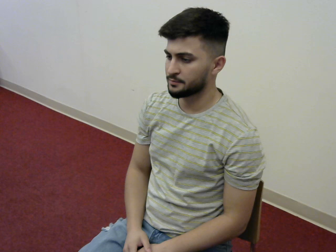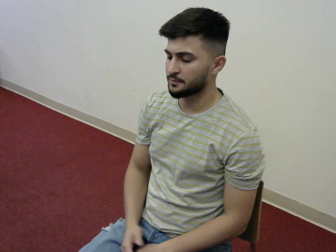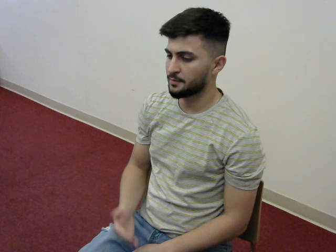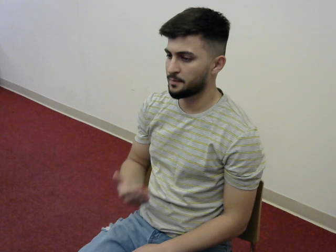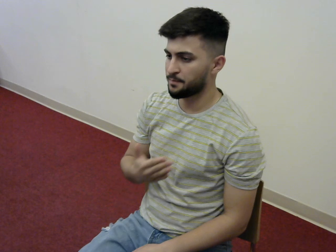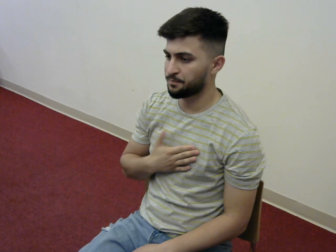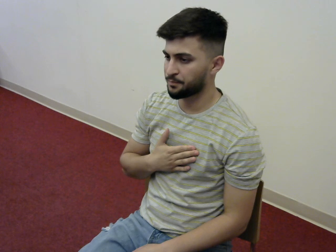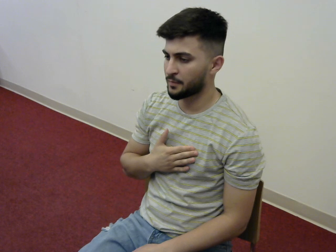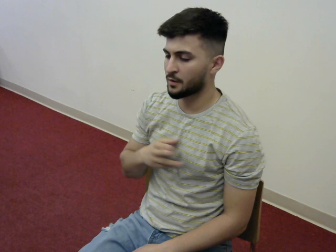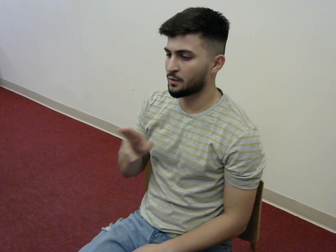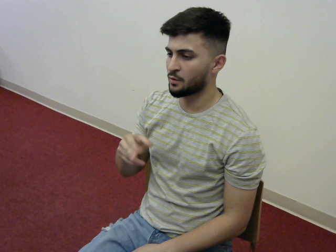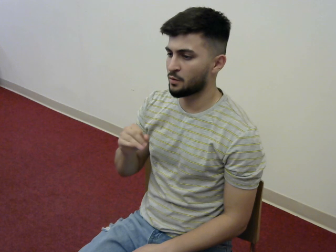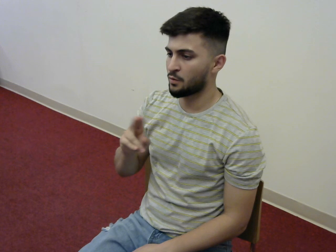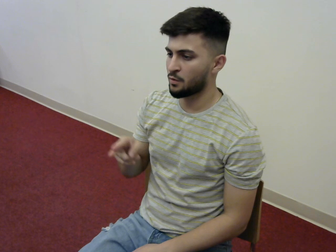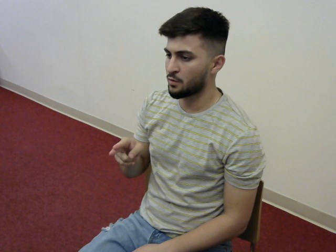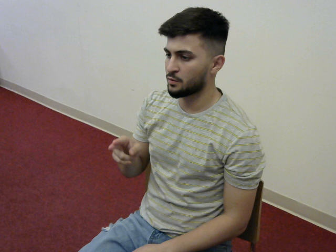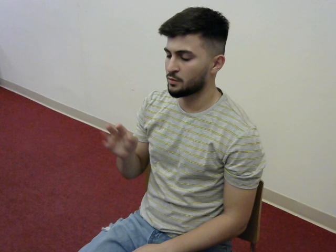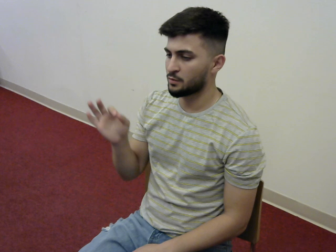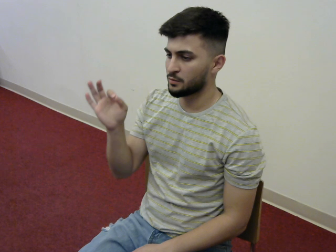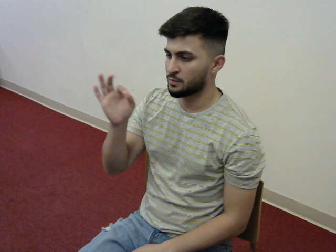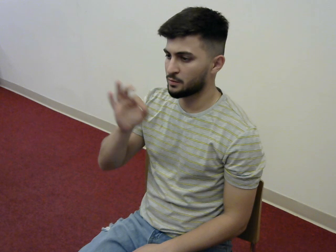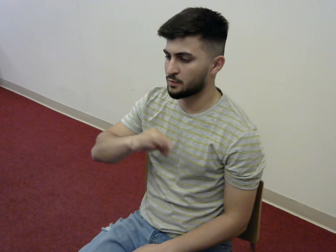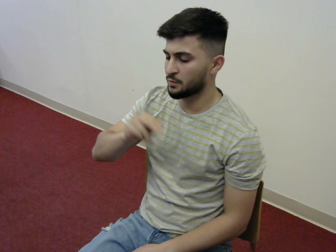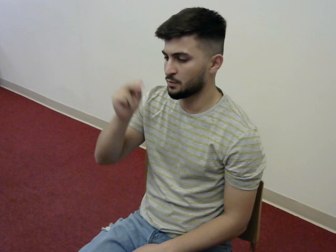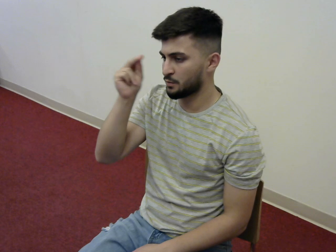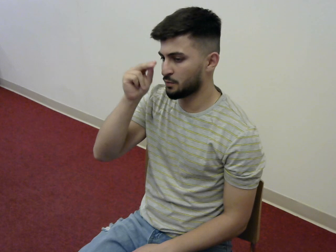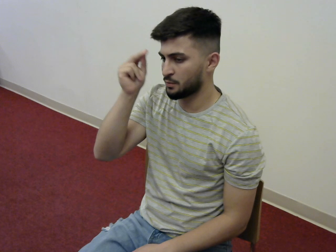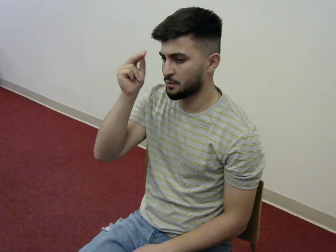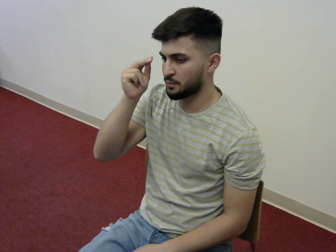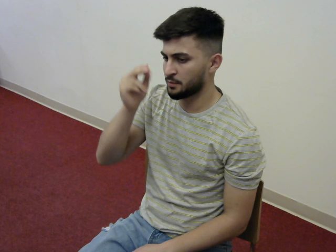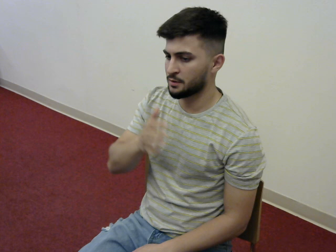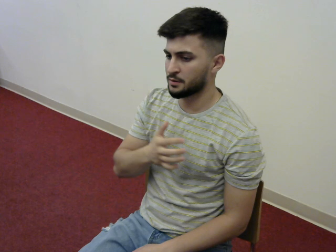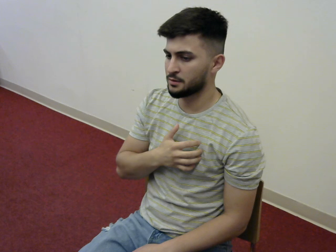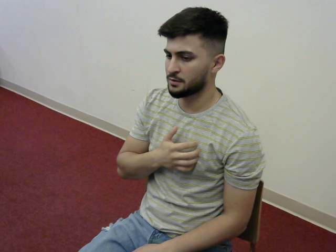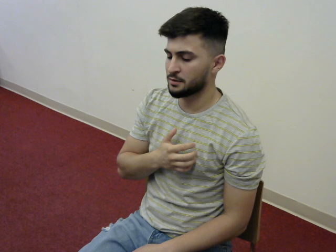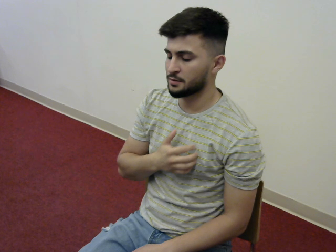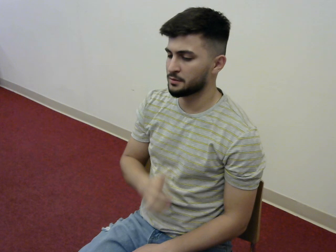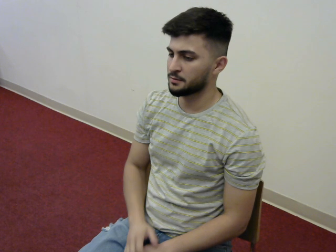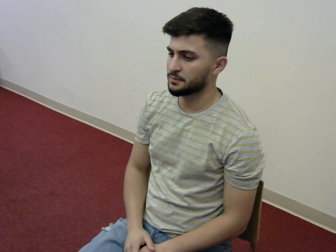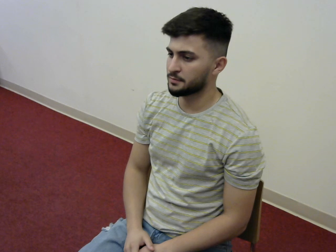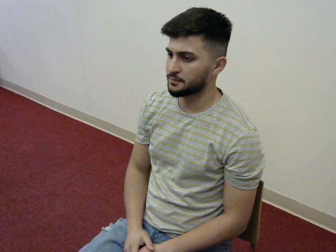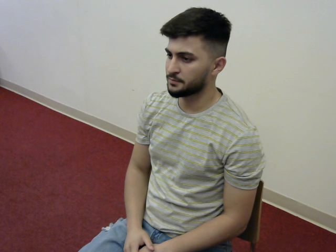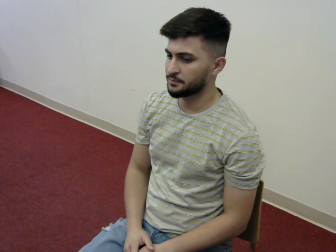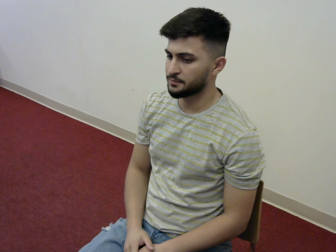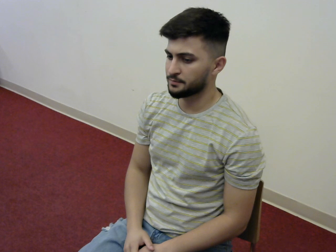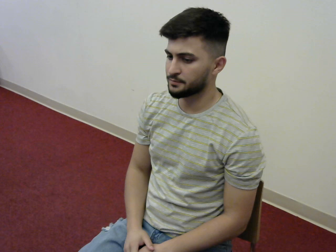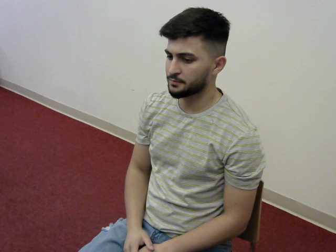Mən kodlaşdırma öyrənmək istəyirəm